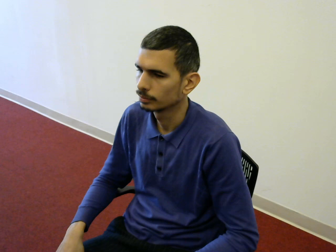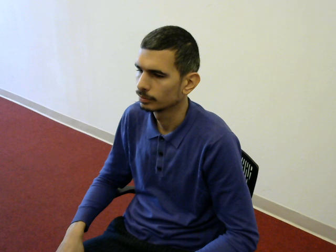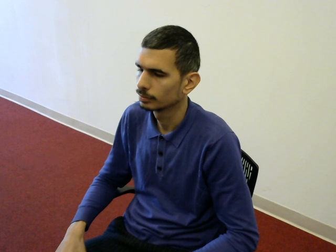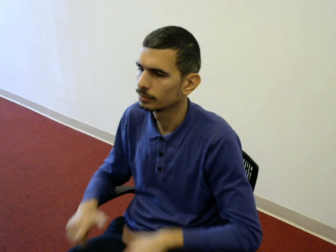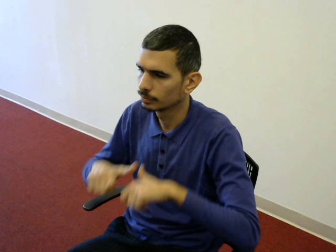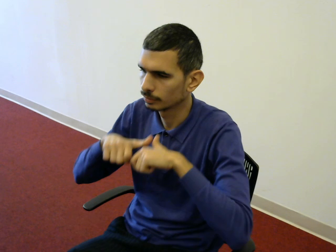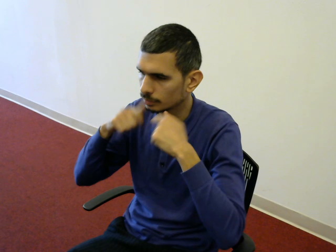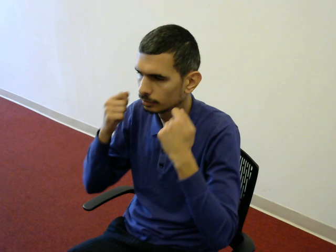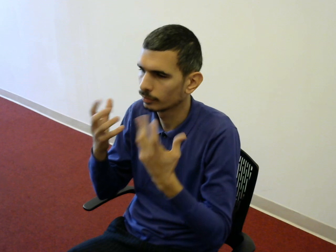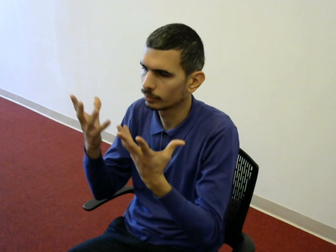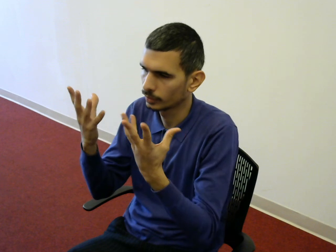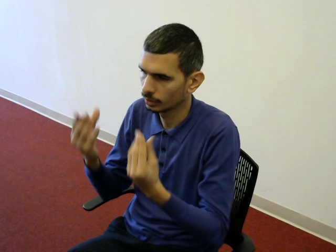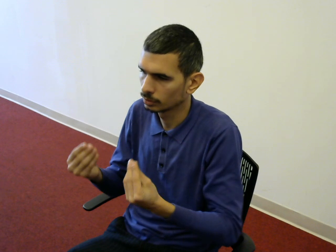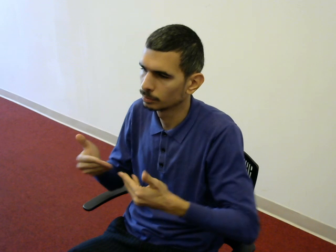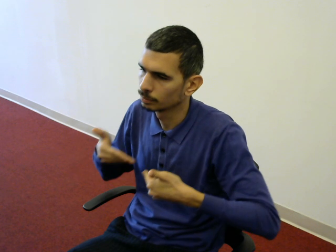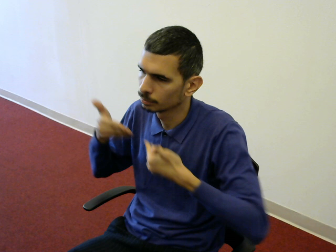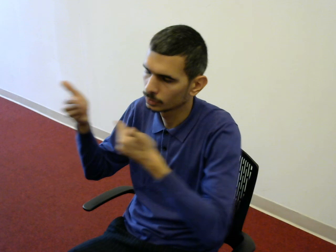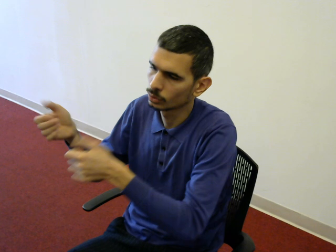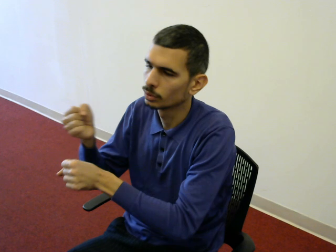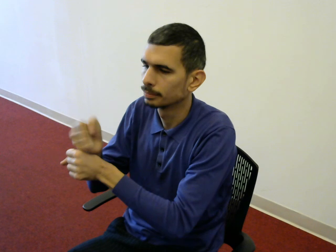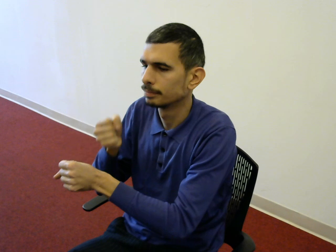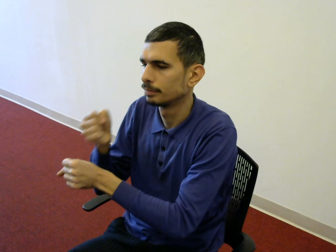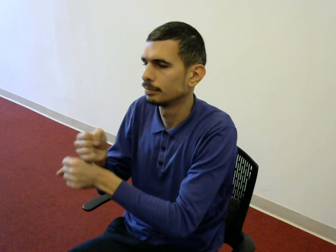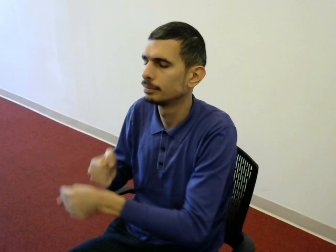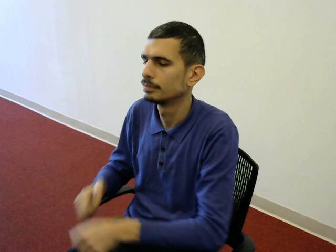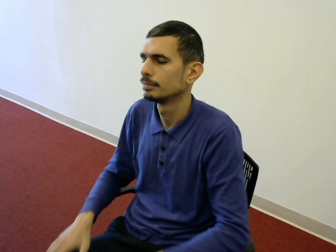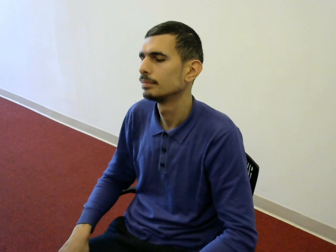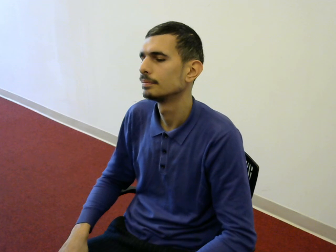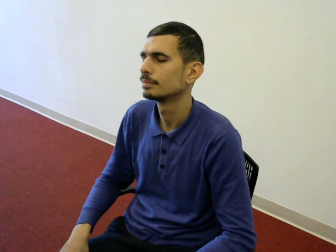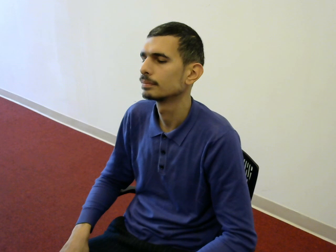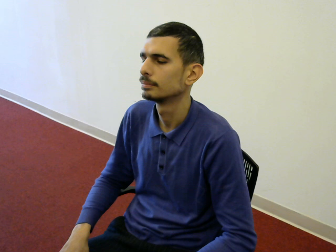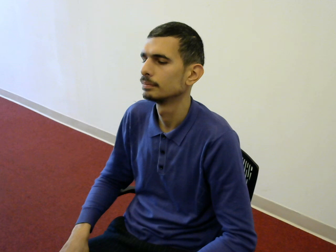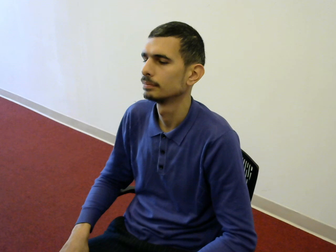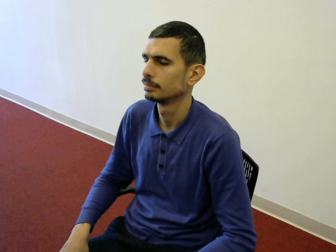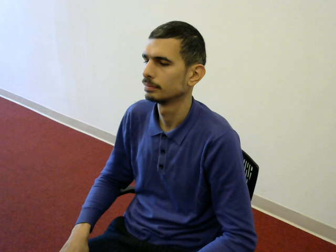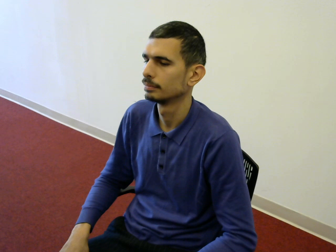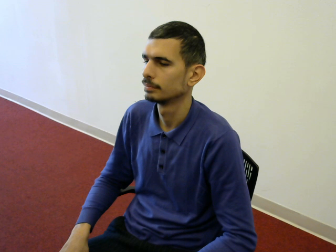Ad gününü təbrik edirəm